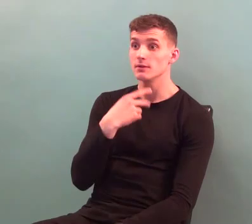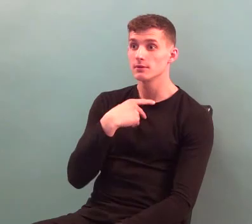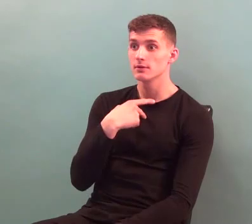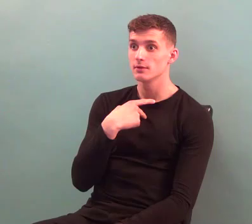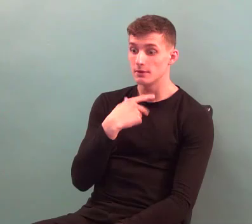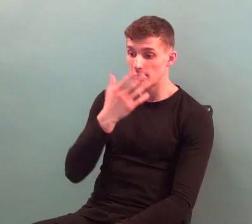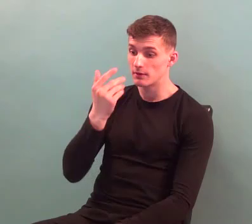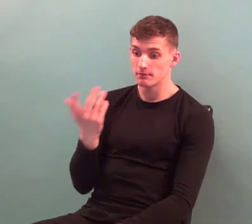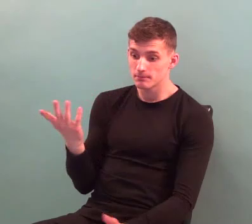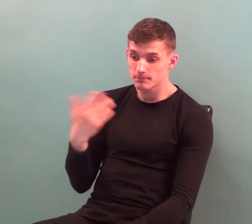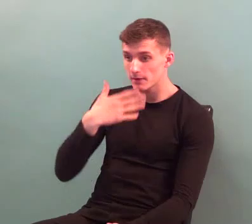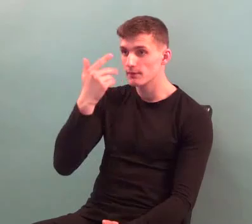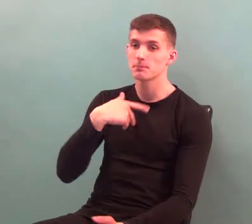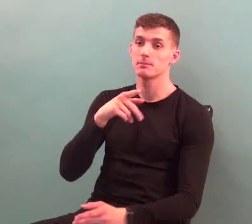Ja nie wiem.